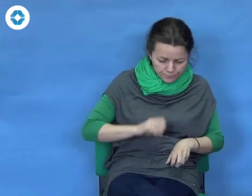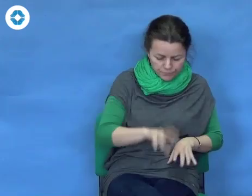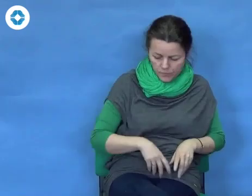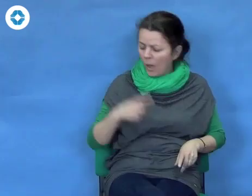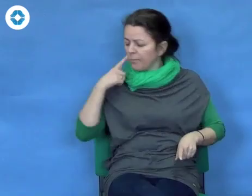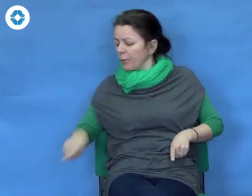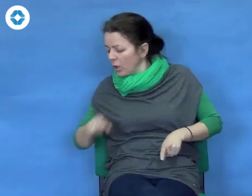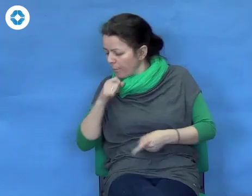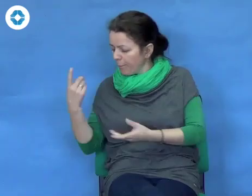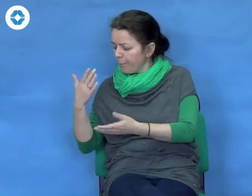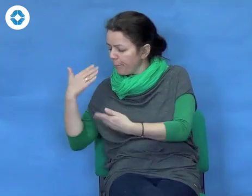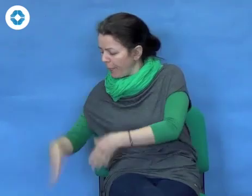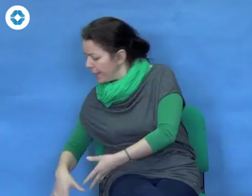Zauważył, że jedna wypadła.